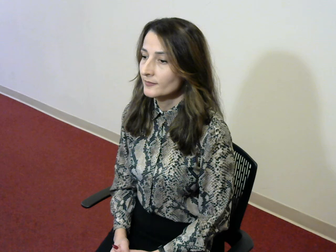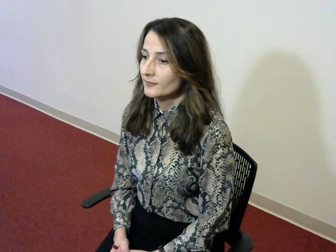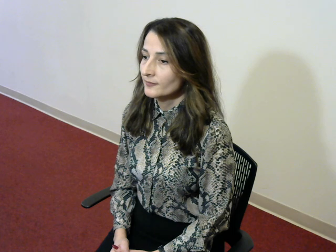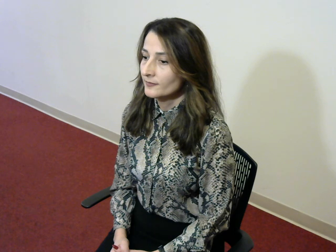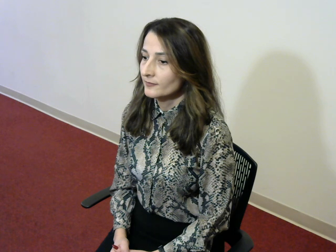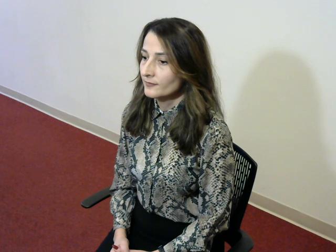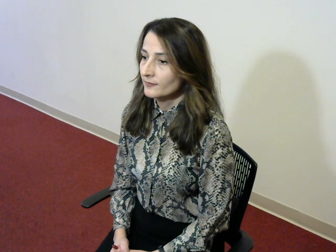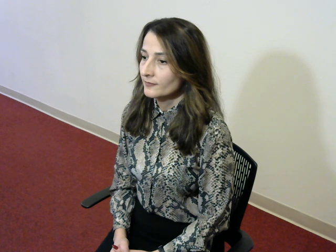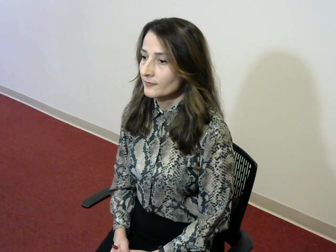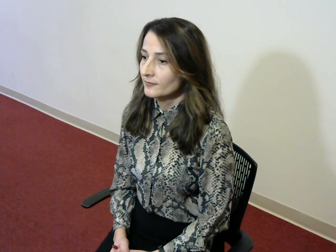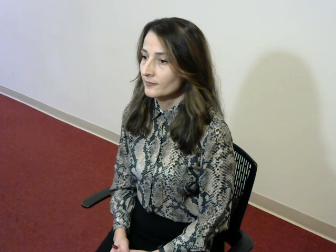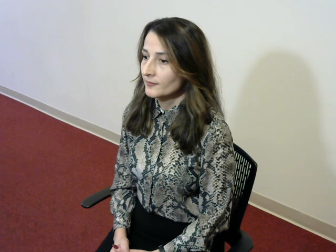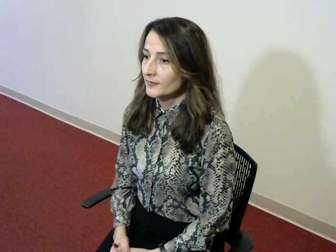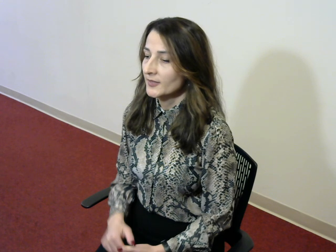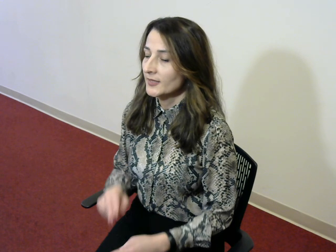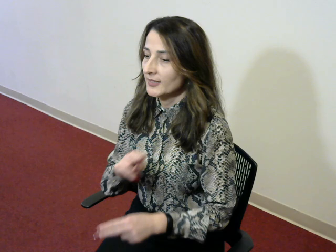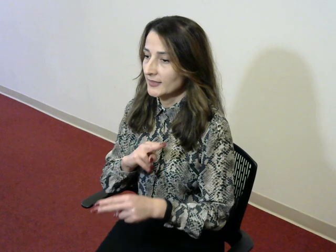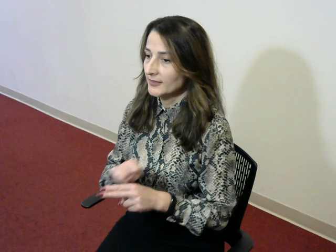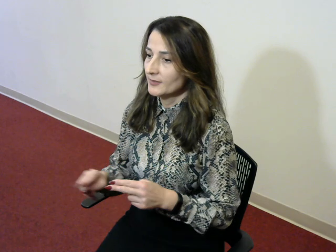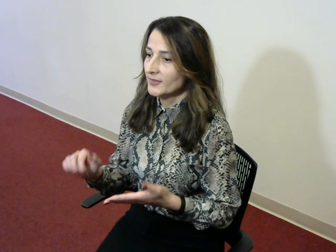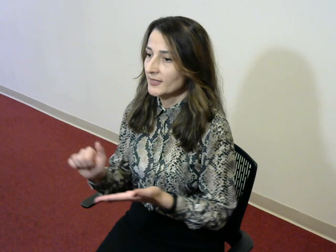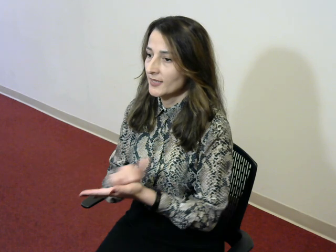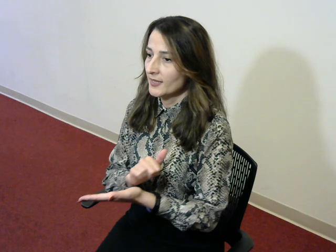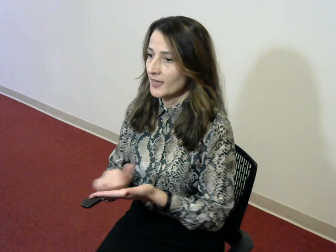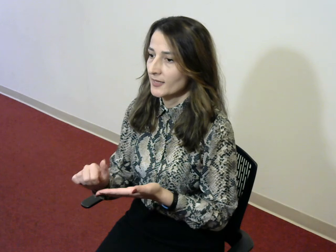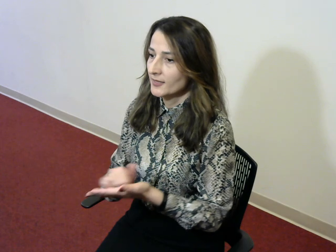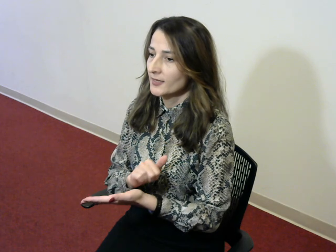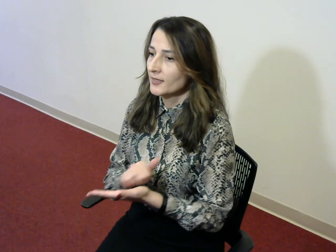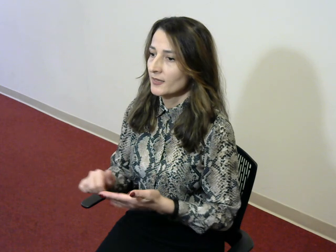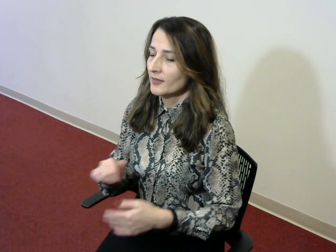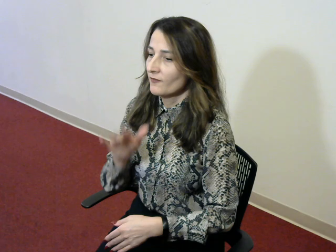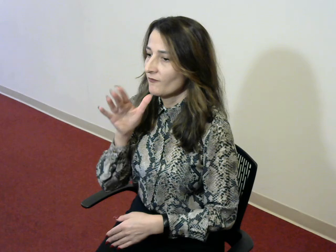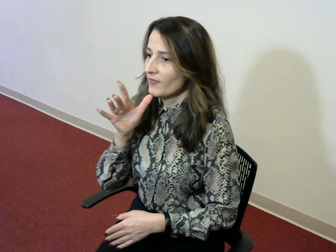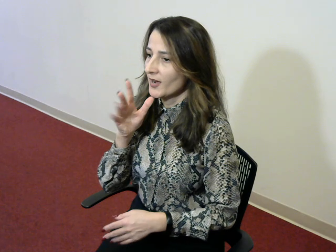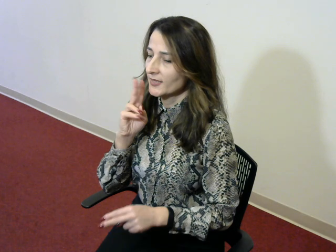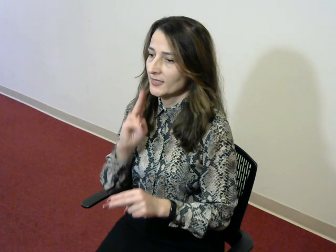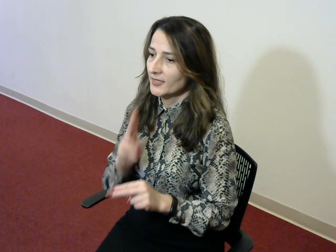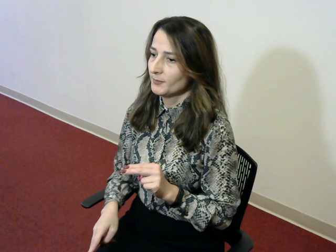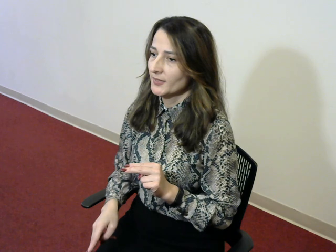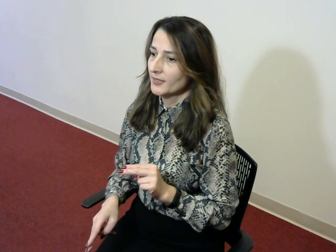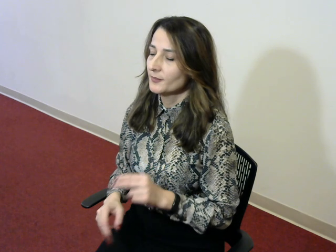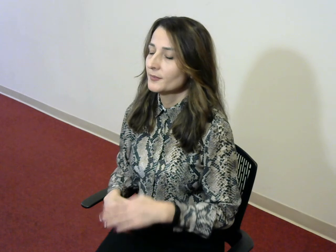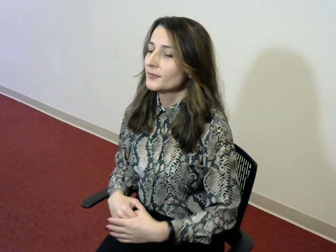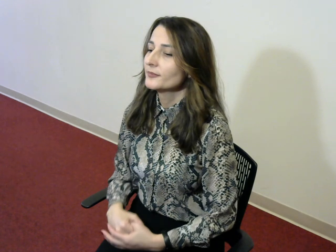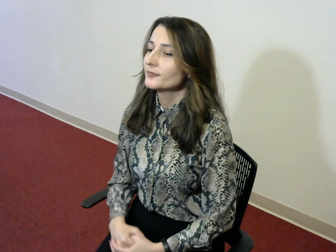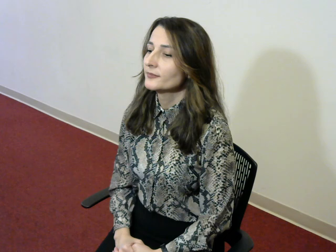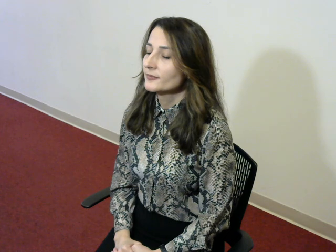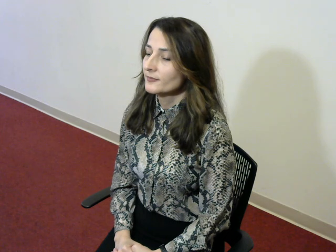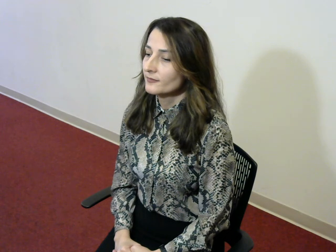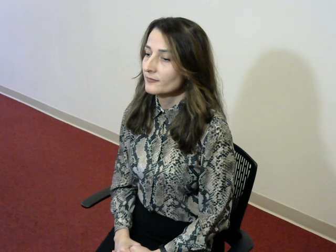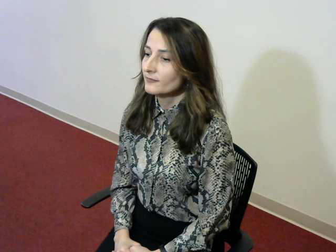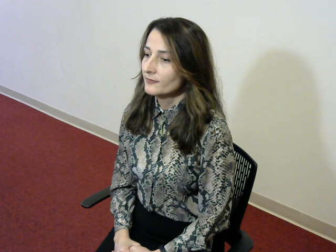İtmiş sənədin vaxtı bitib